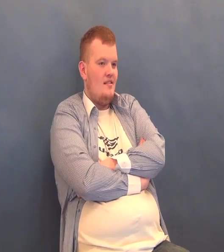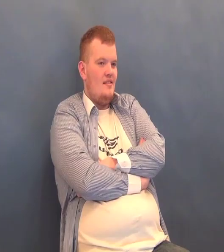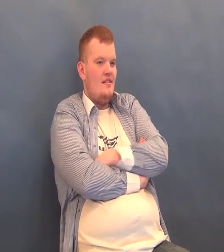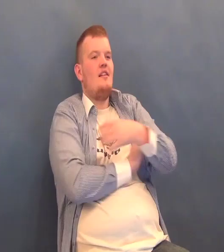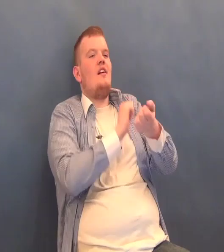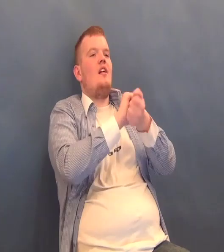Albo.